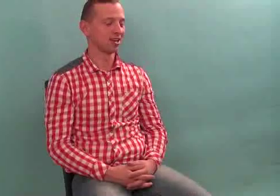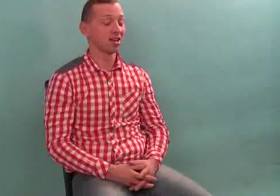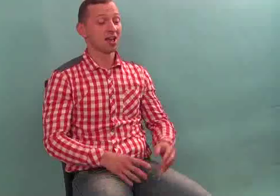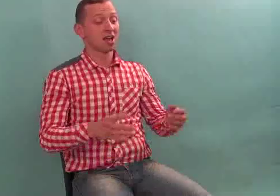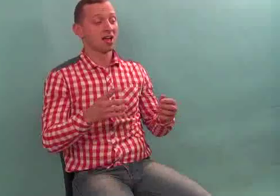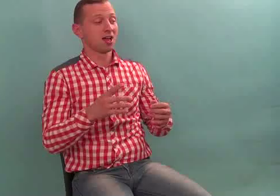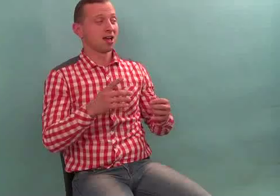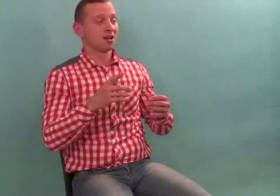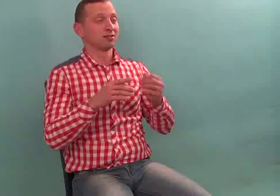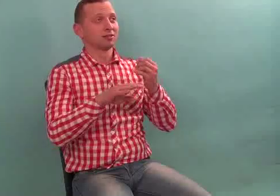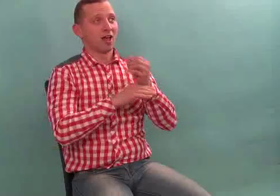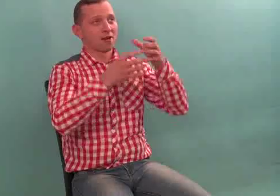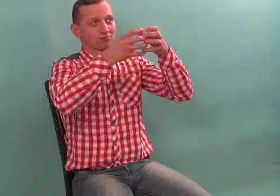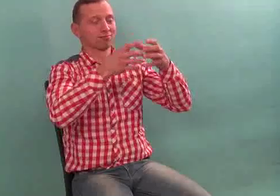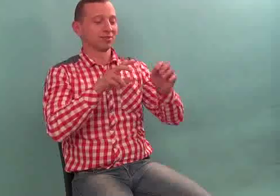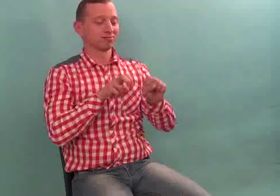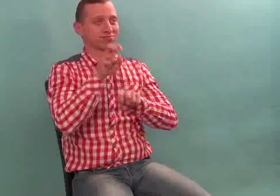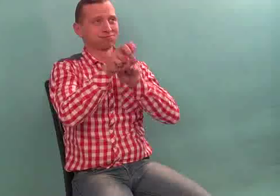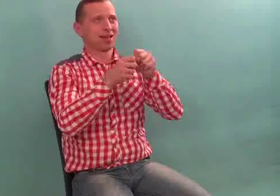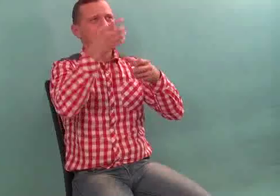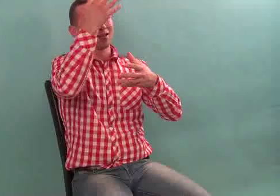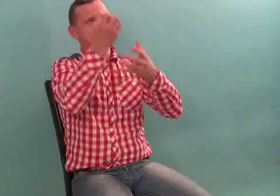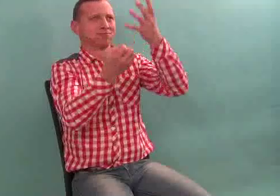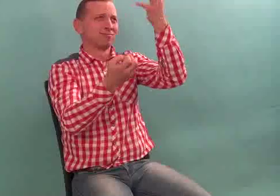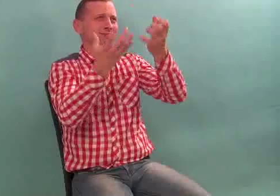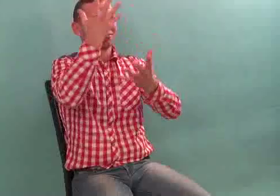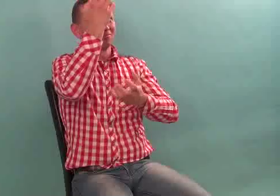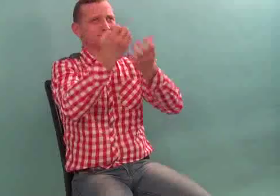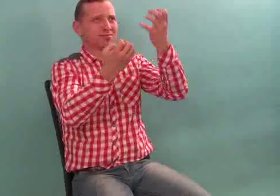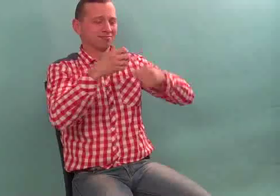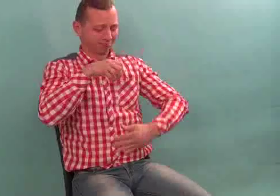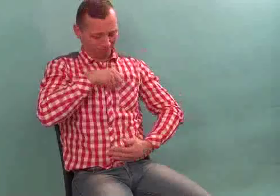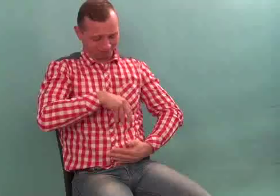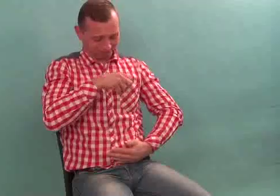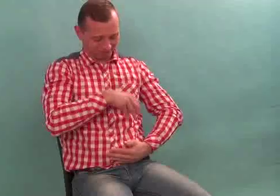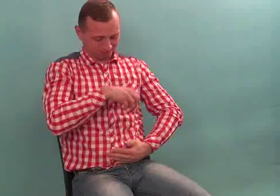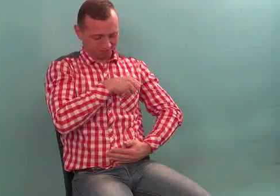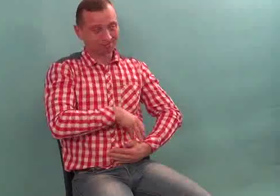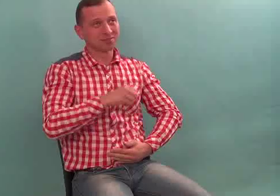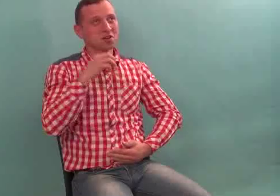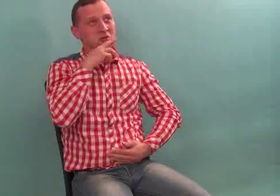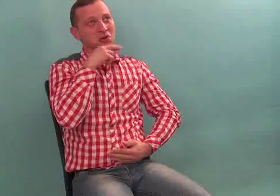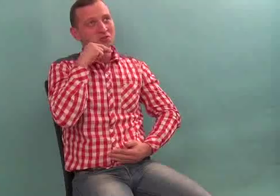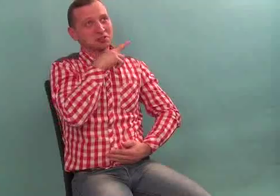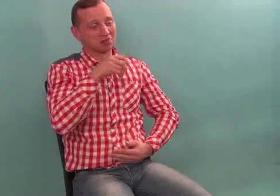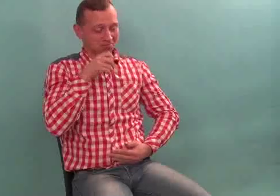Pan wspiął się na drzewo, zrywa gruszki i wkłada je do kieszeni na brzuchu.